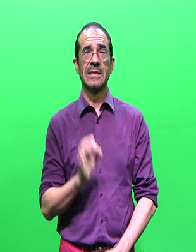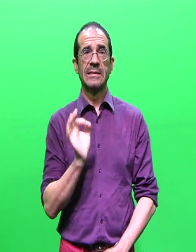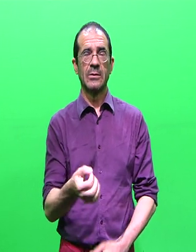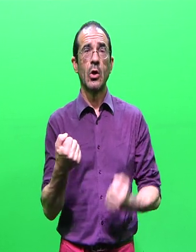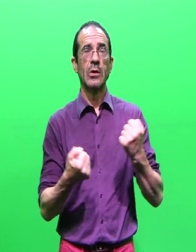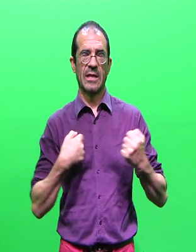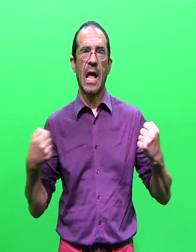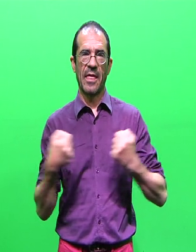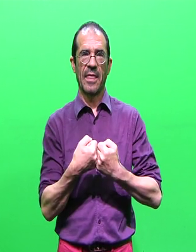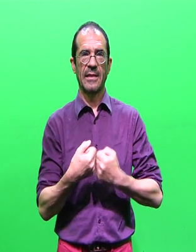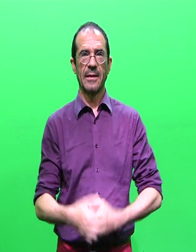Sí, he tingut un accident de cotxe.